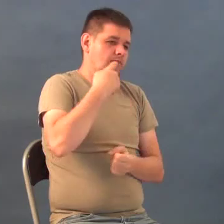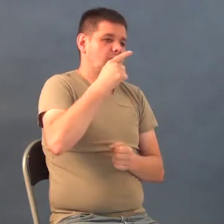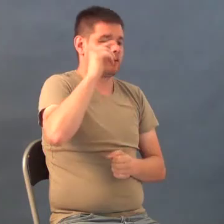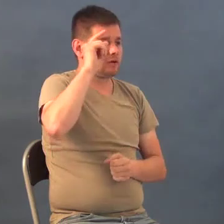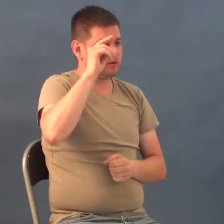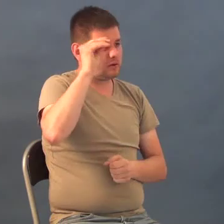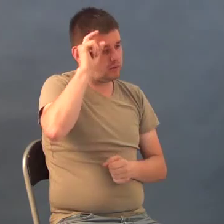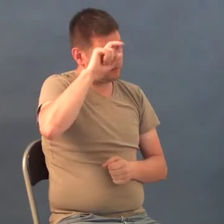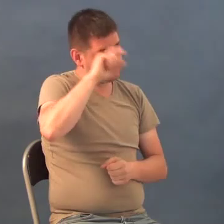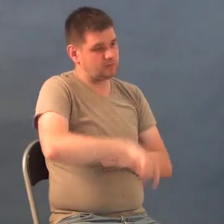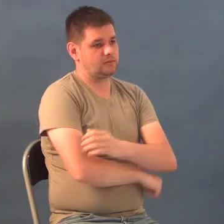Po pracy masz wolne.